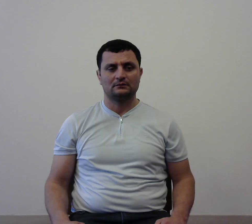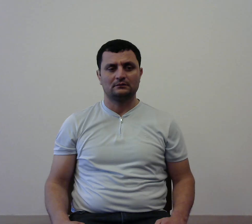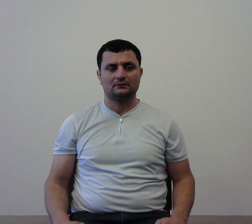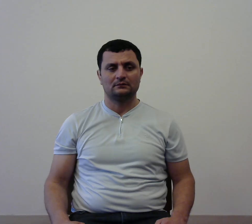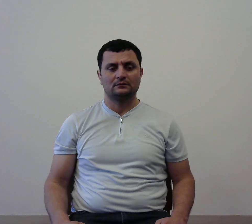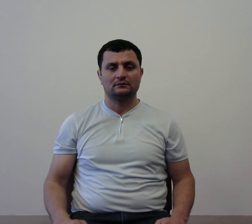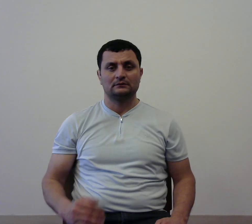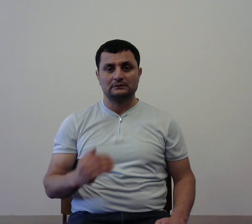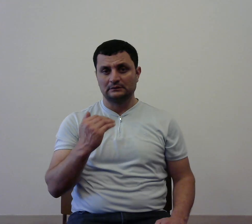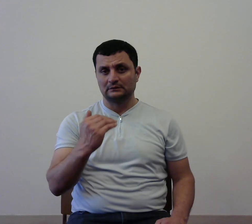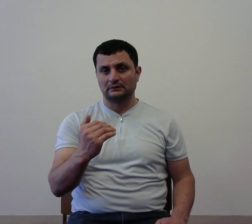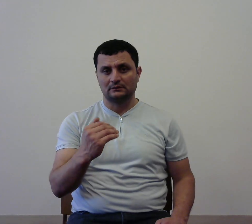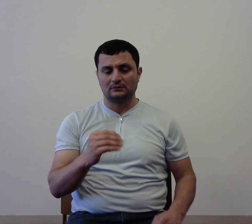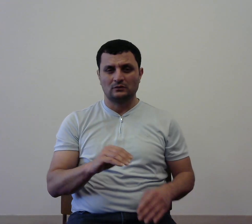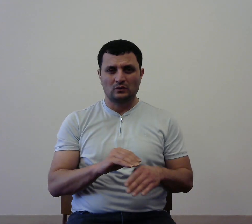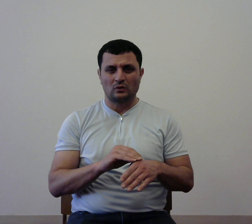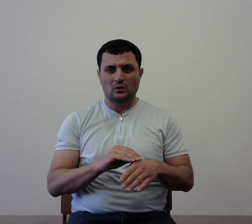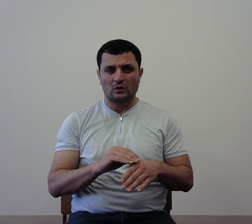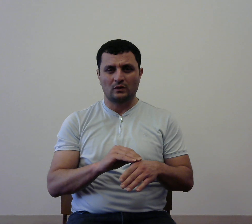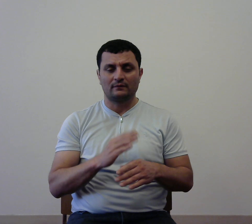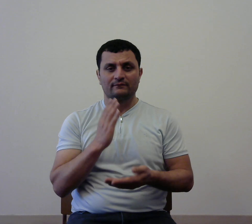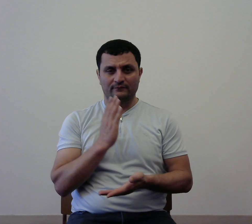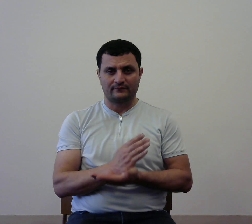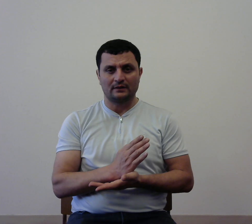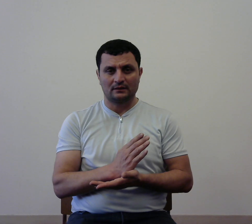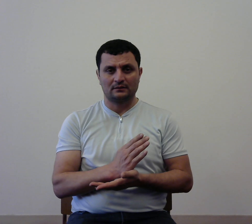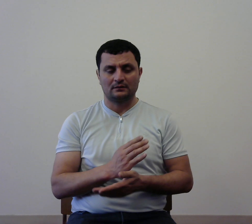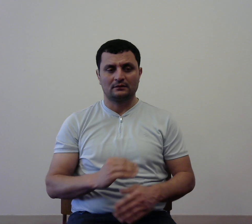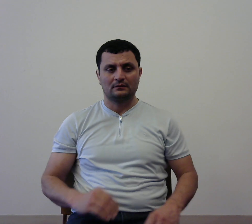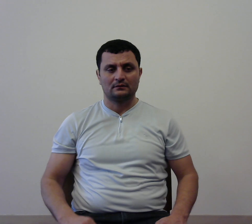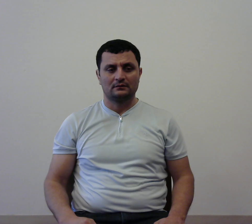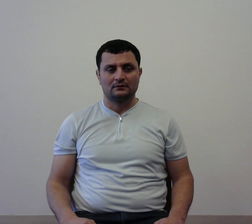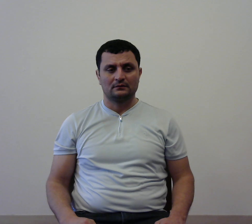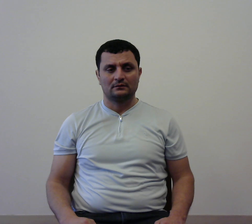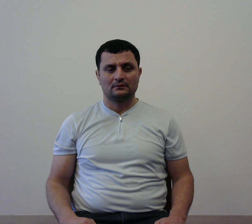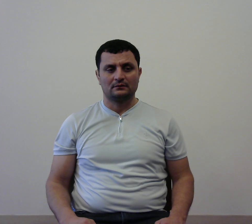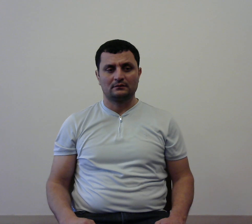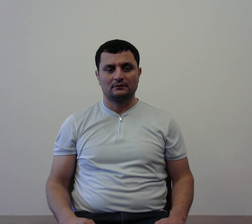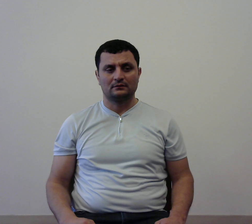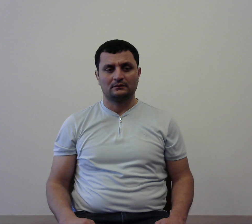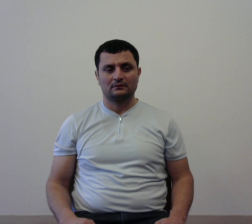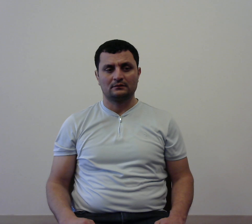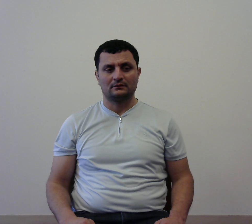Sizdə yod varmı?